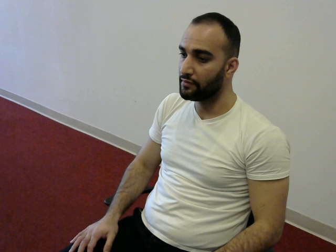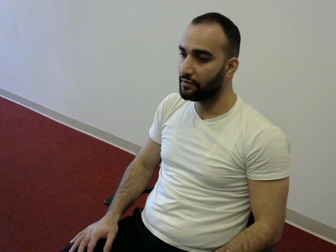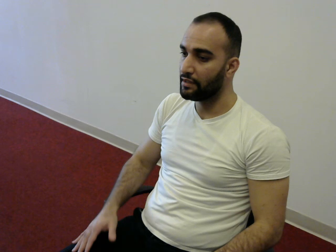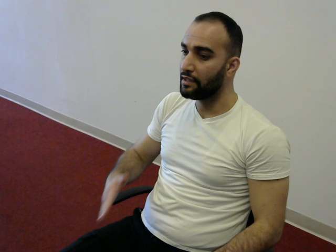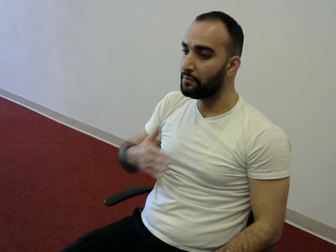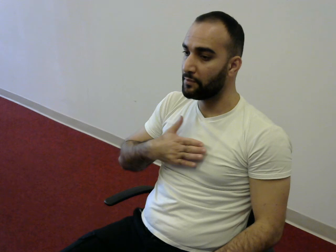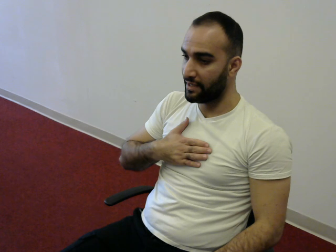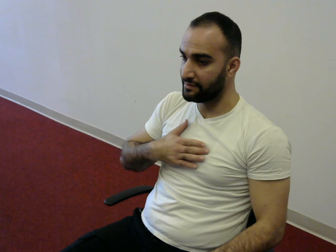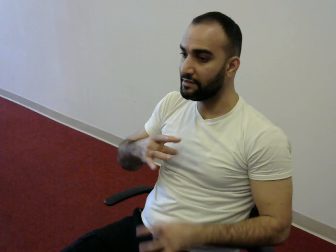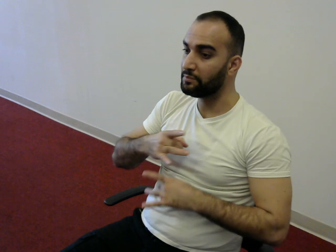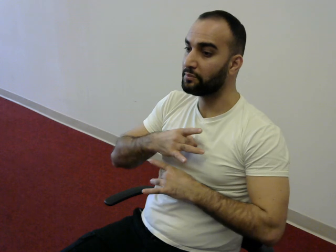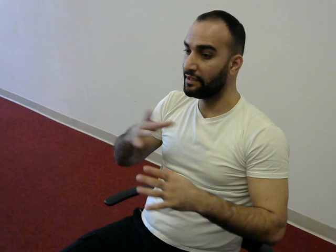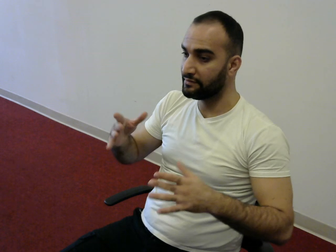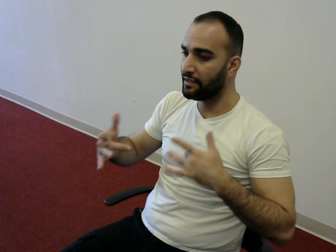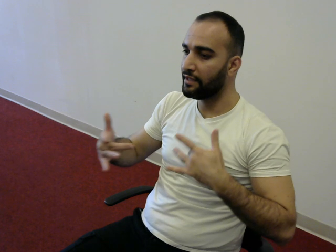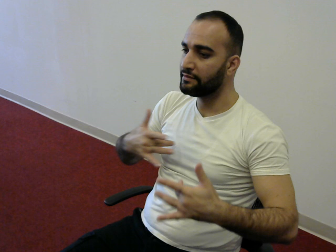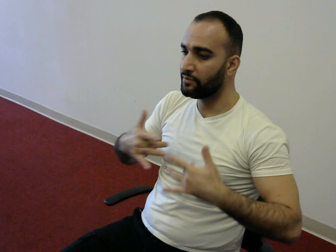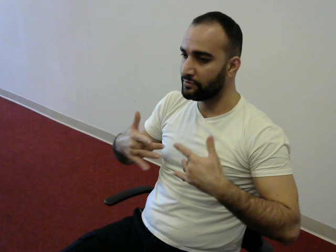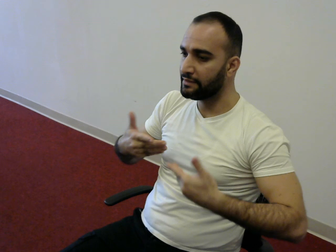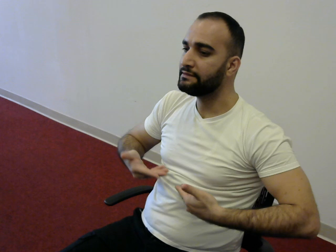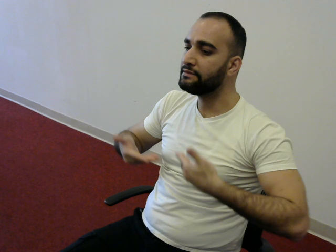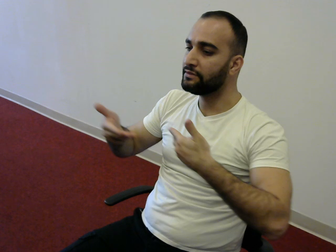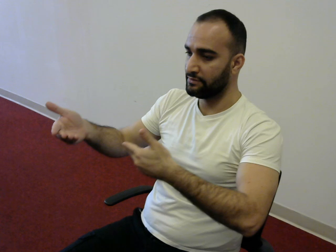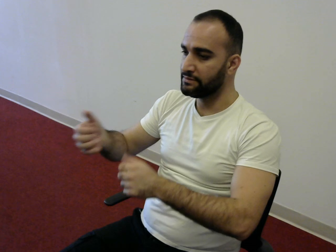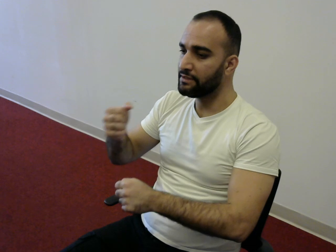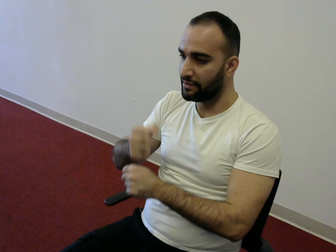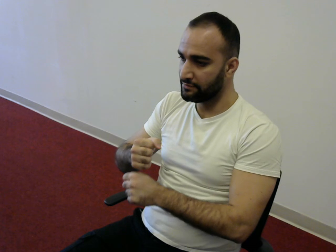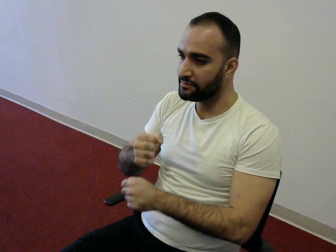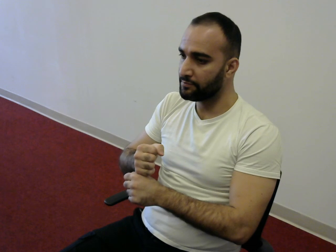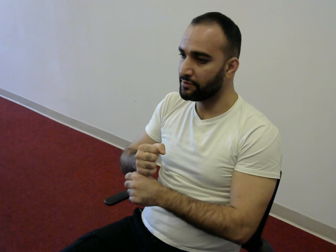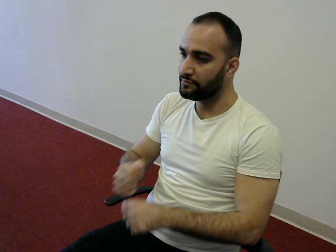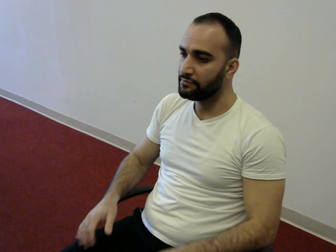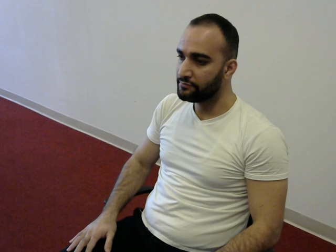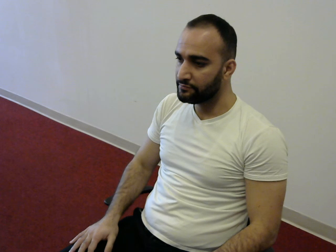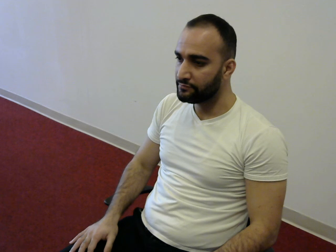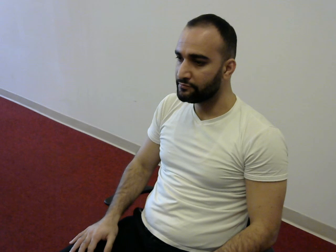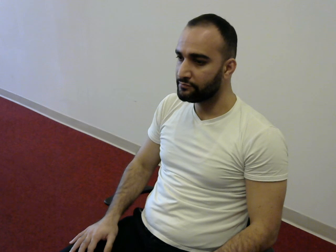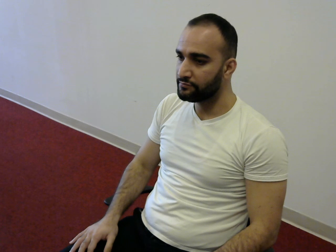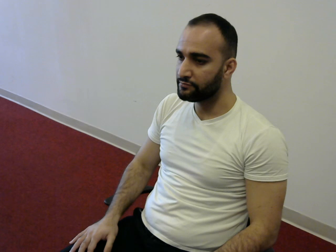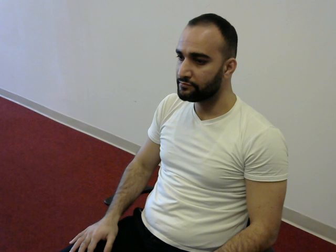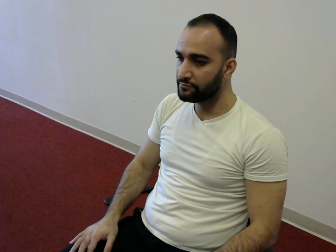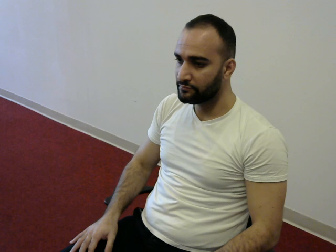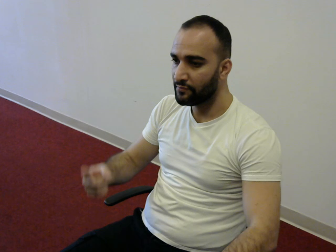Məni bayram tədbirinə dəvət ediblər